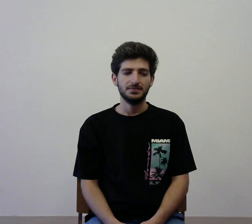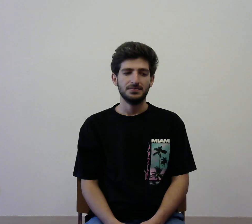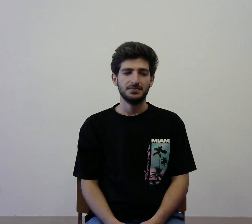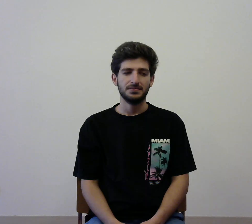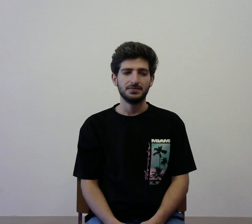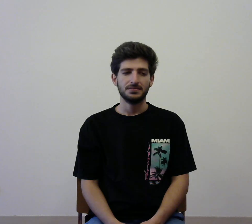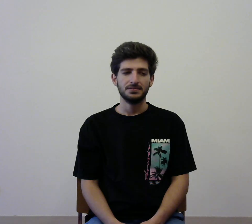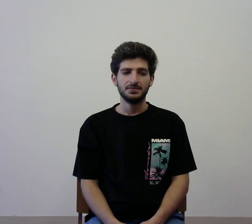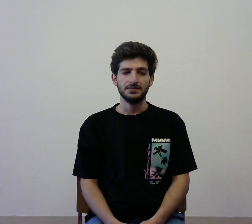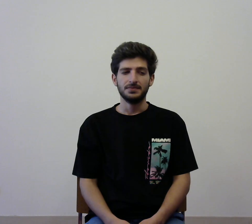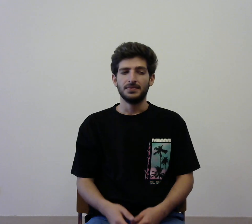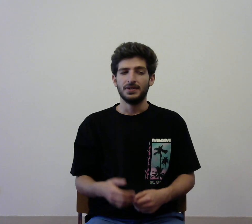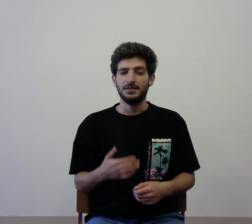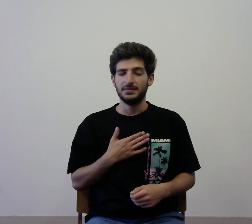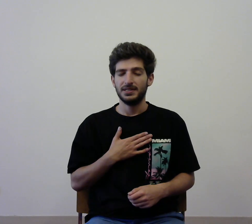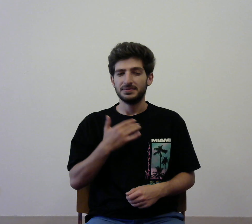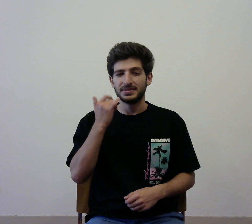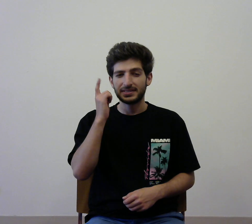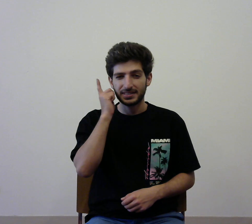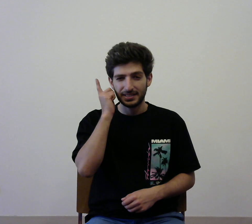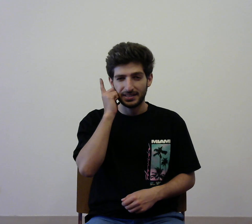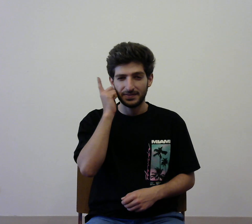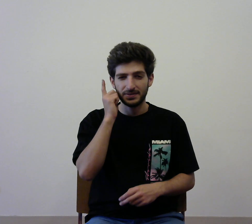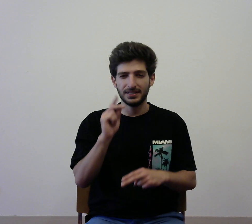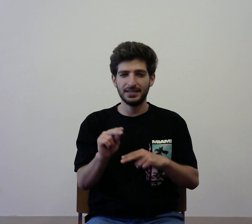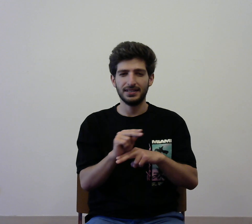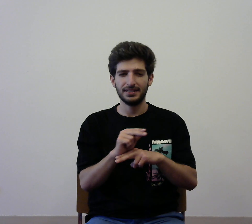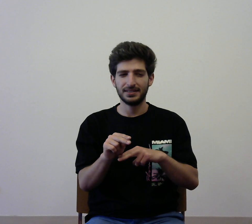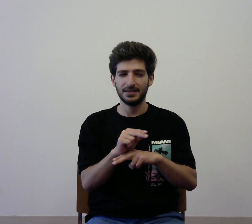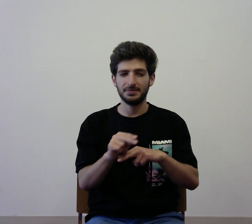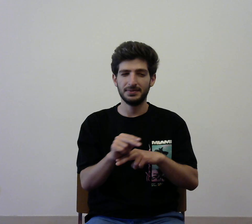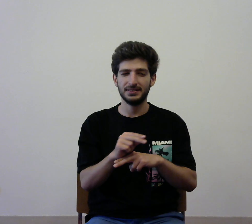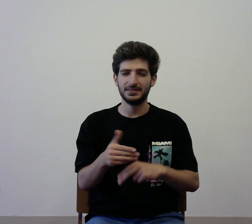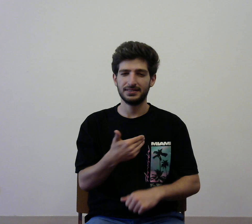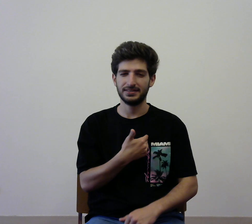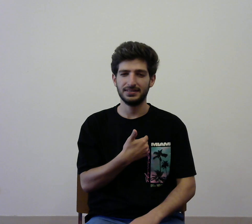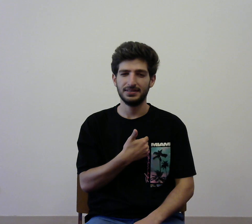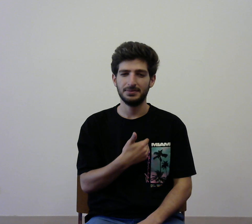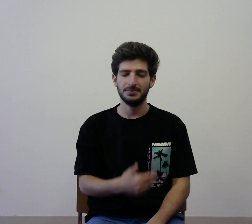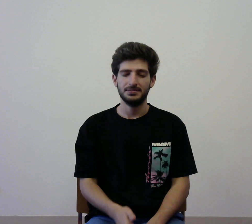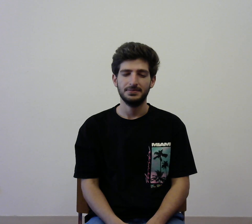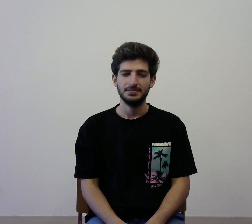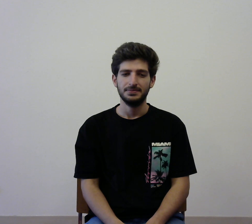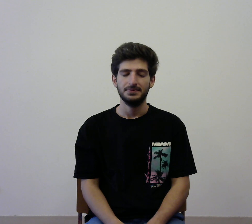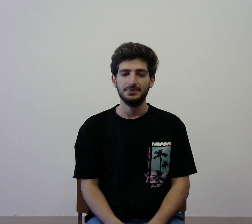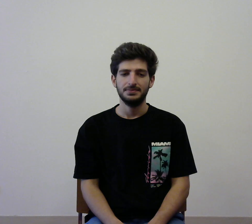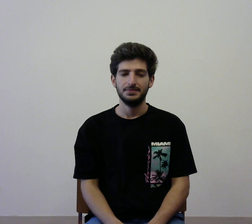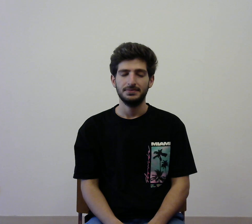Mən telefonu təmir etdirmək istəyirəm